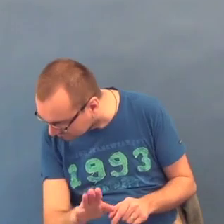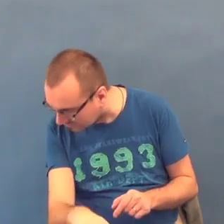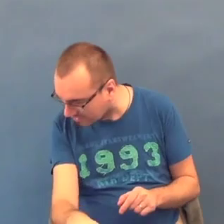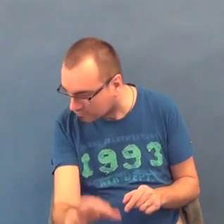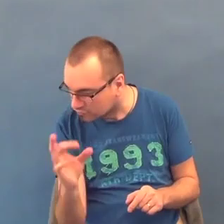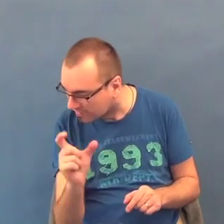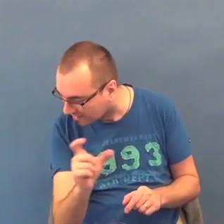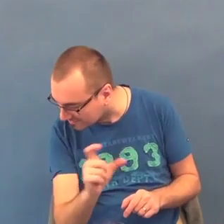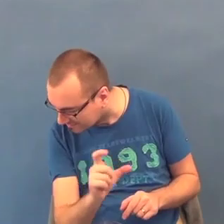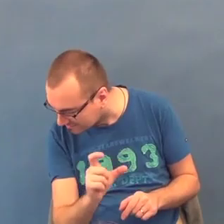Środa, czwartek - jak u ciebie wyglądają?